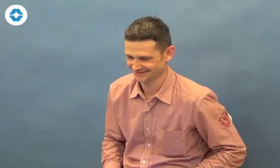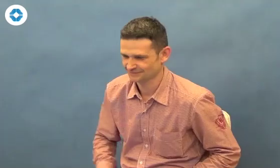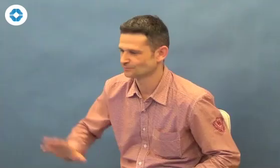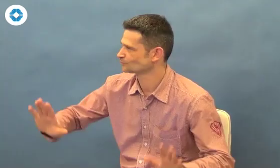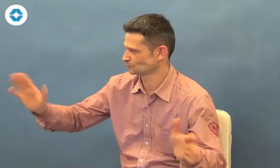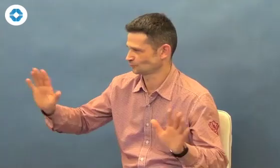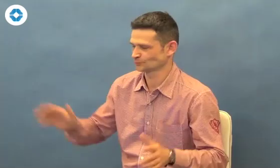Już, już.